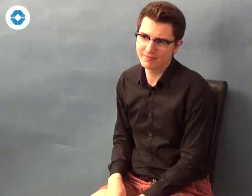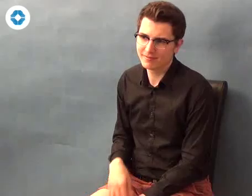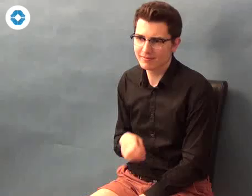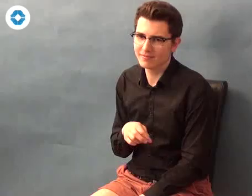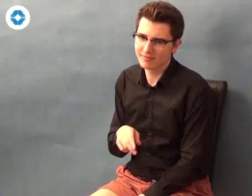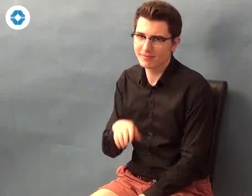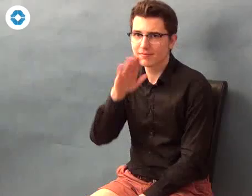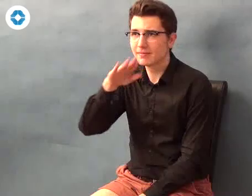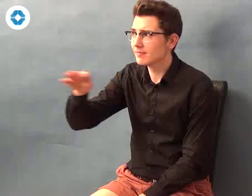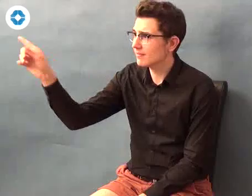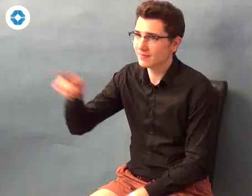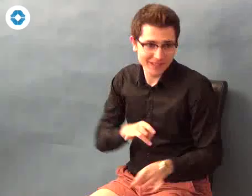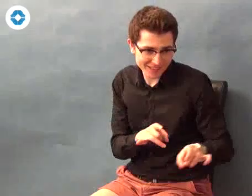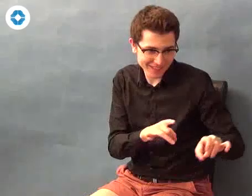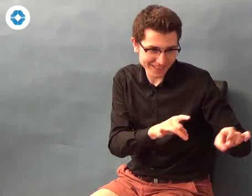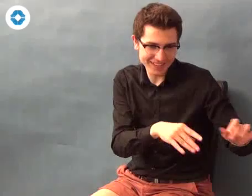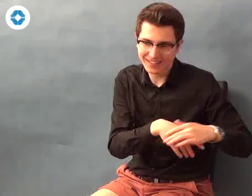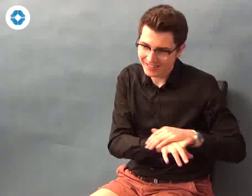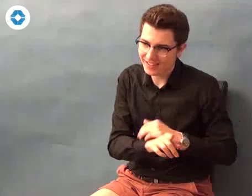Pokazuje policjantowi coś palcem i ucieka w przeciwnym kierunku.